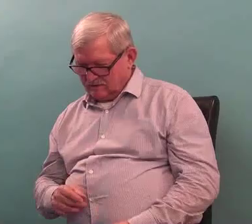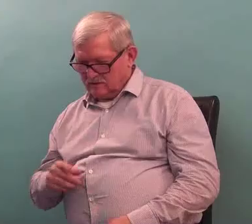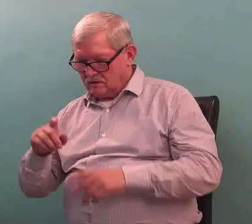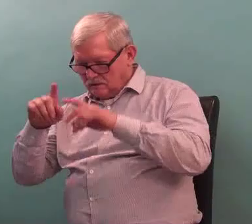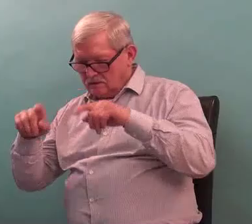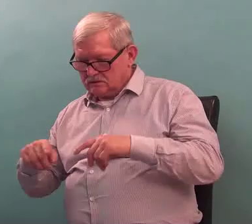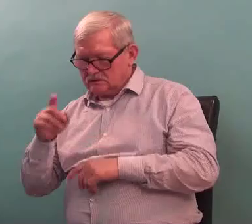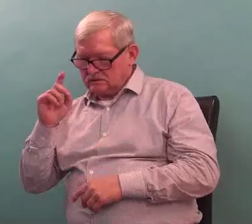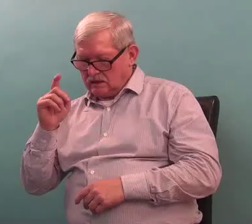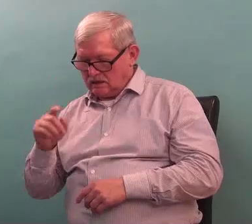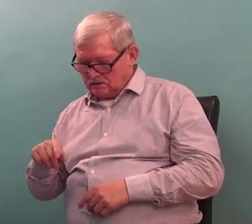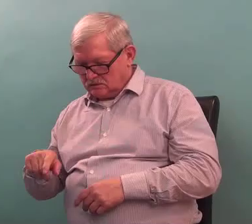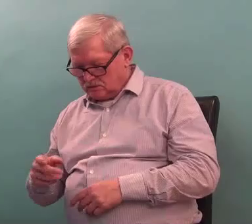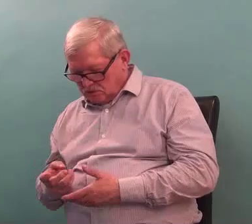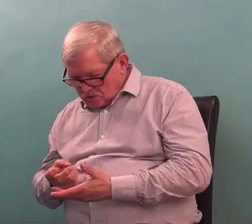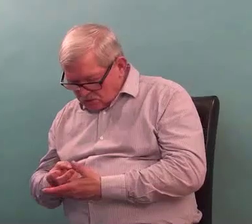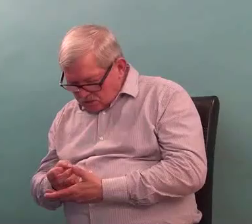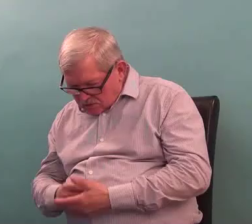Ten trójkątny znak znaczy, że jest zakaz jeżdżenia na sankach.